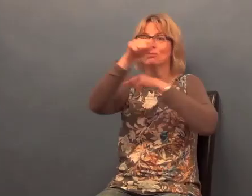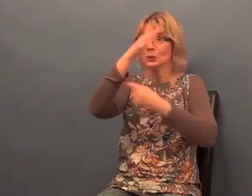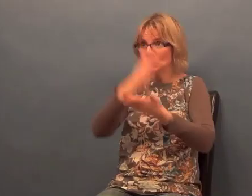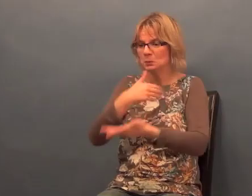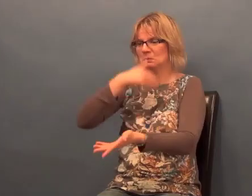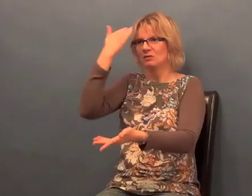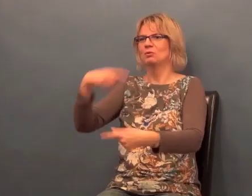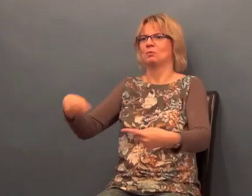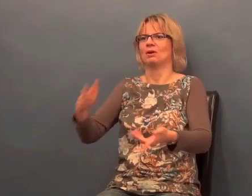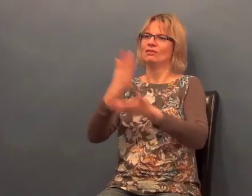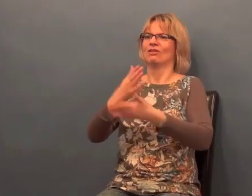Czy jednak strzelił? Nie wiem, bo nie było to pokazane.